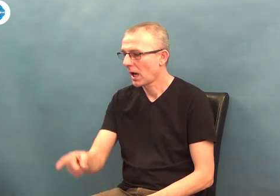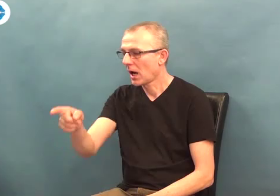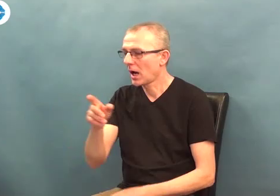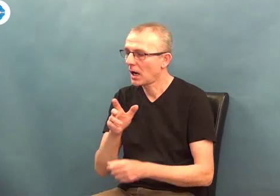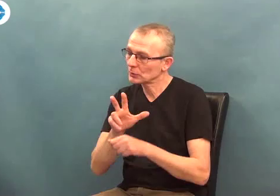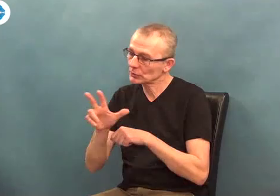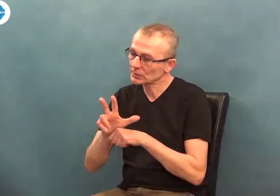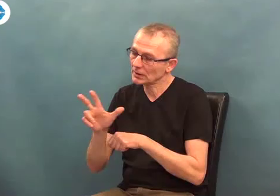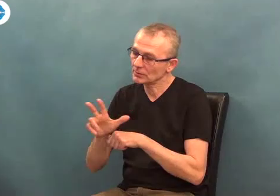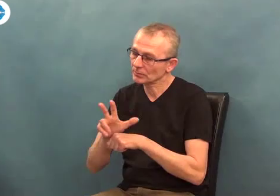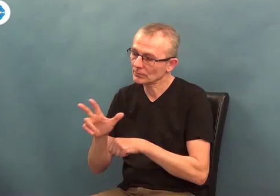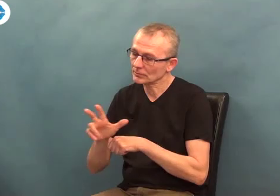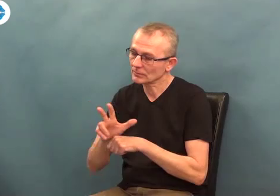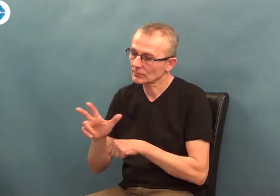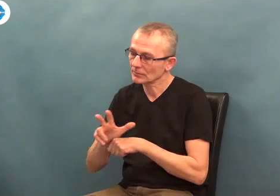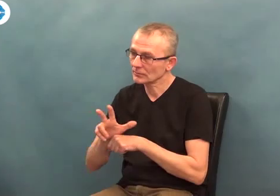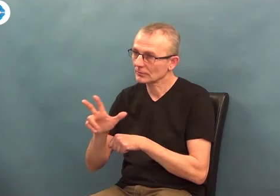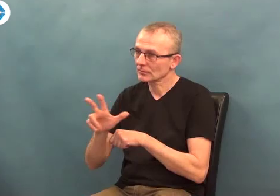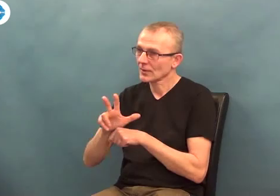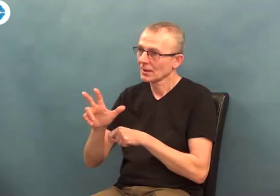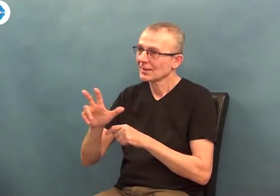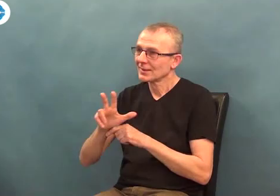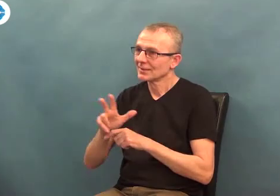Trzynastego.